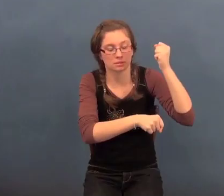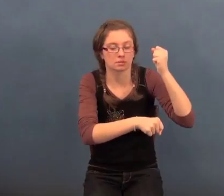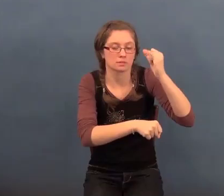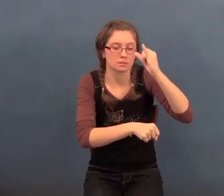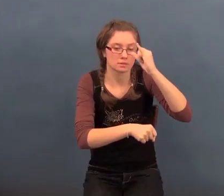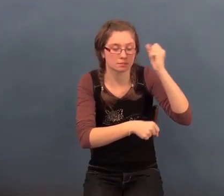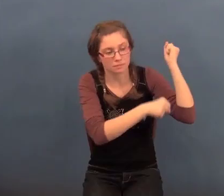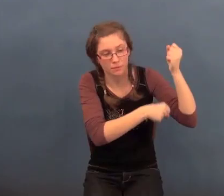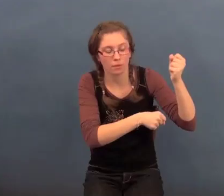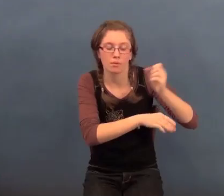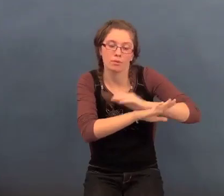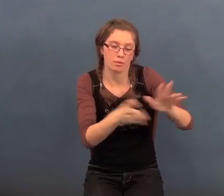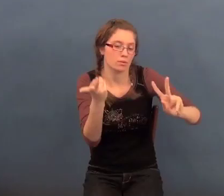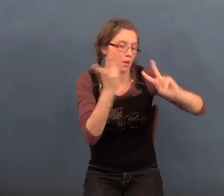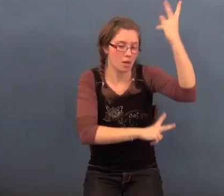Nie mogli tego zrobić, akcja została odwołana.